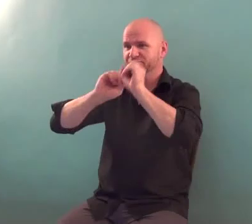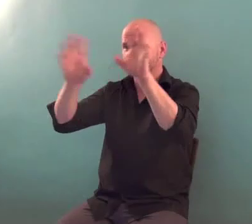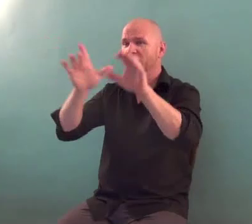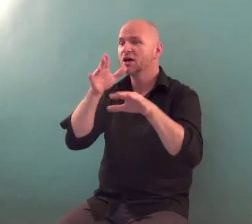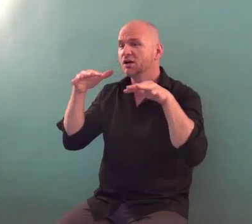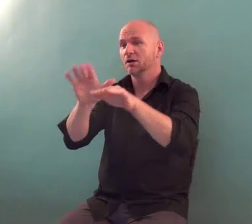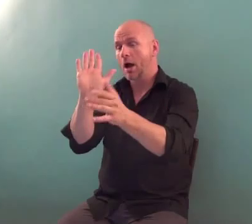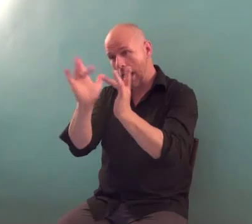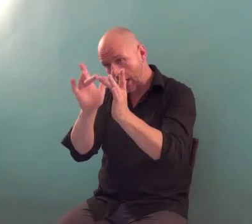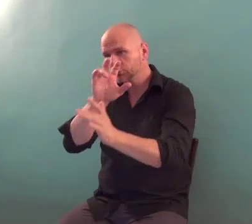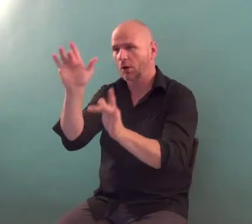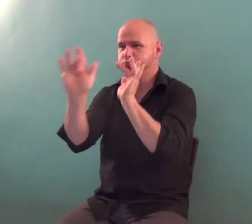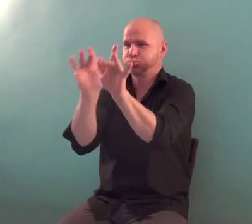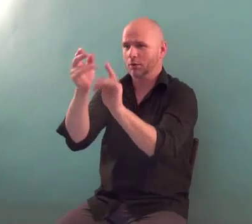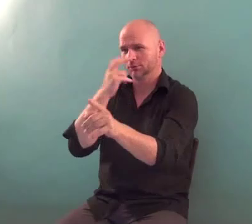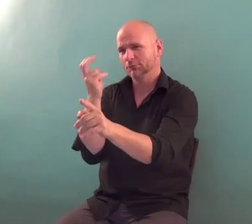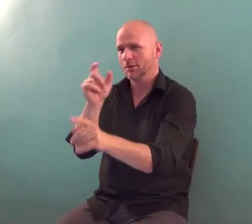Ciekawe, czy ludzie będą mówić, że masz rację, czy będą krytykować.